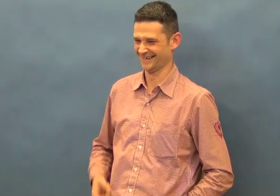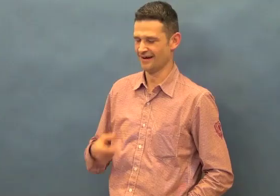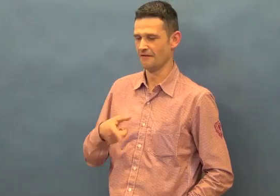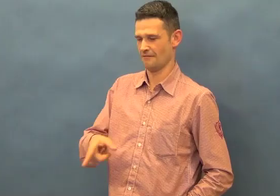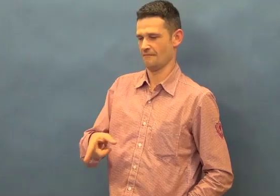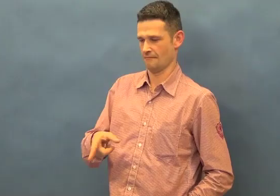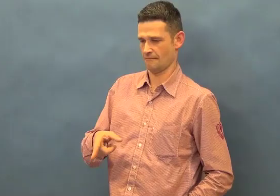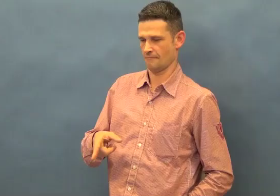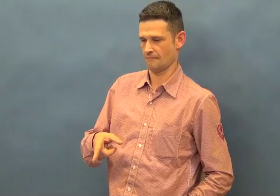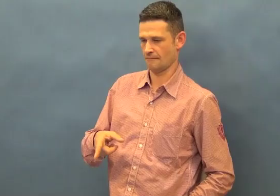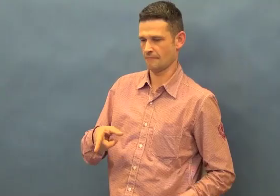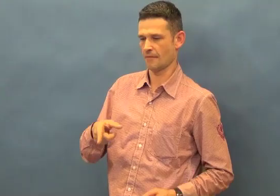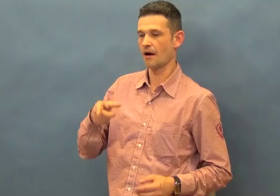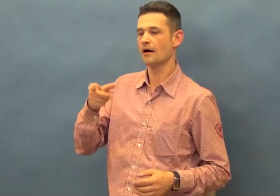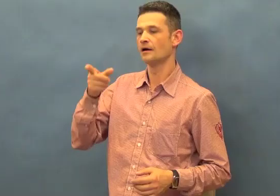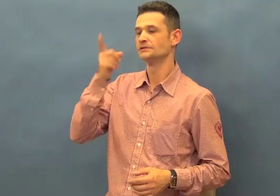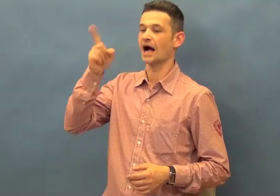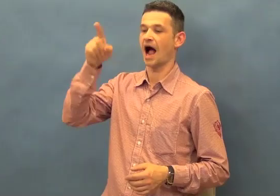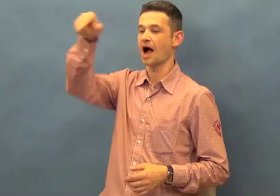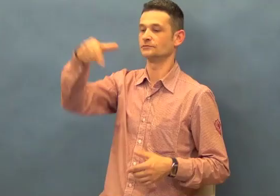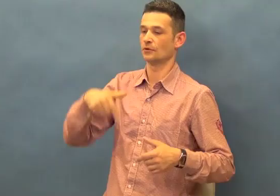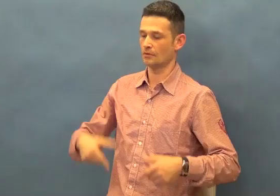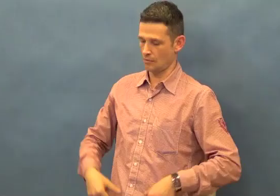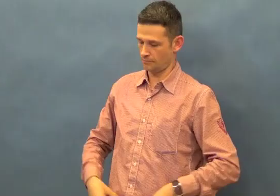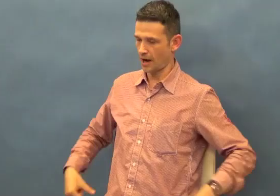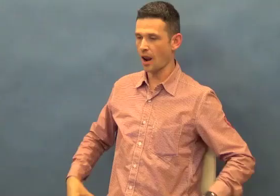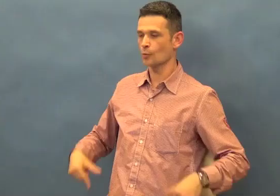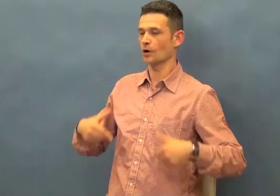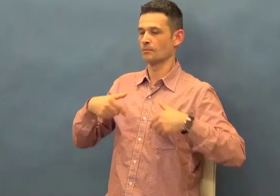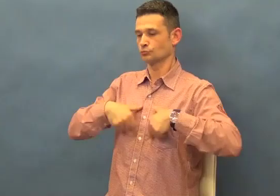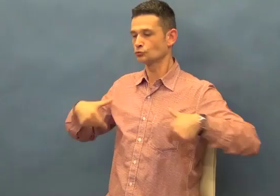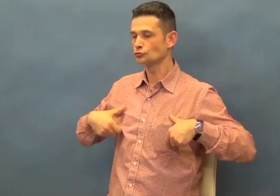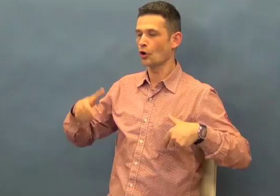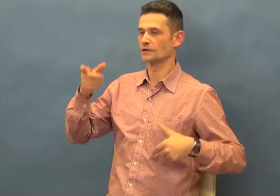Tam jest zakaz wchodzenia w majtkach i biustonoszu.